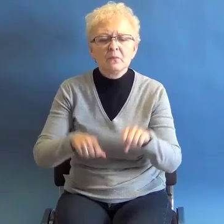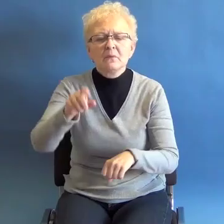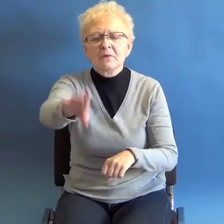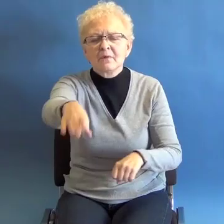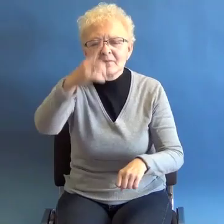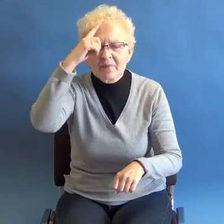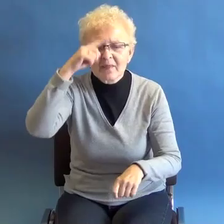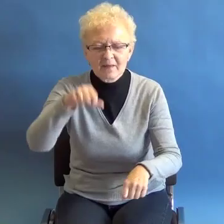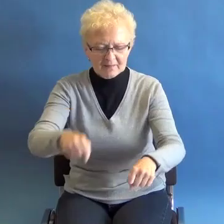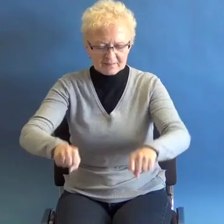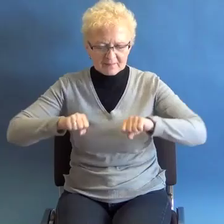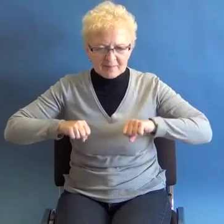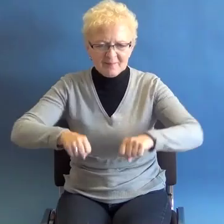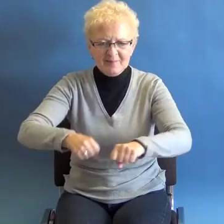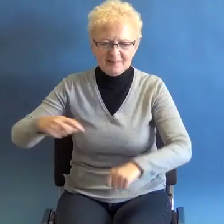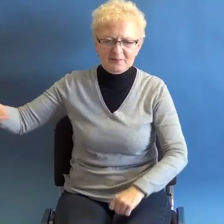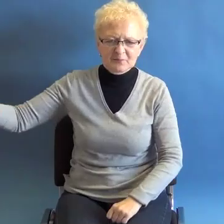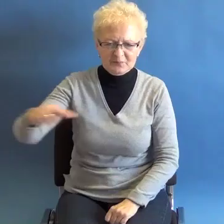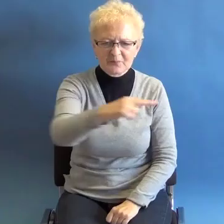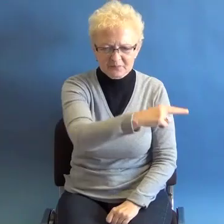Wiem. Przejeżdżająca drezyna.